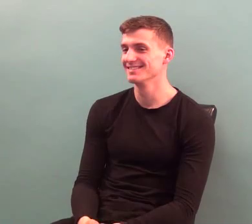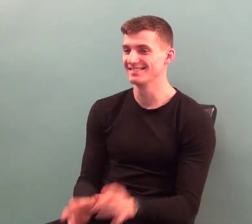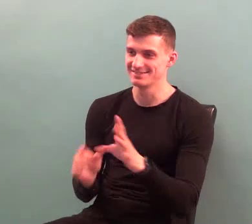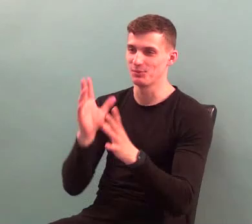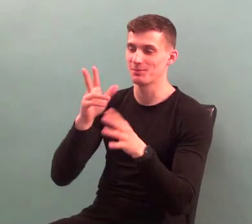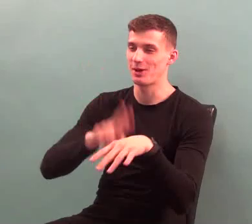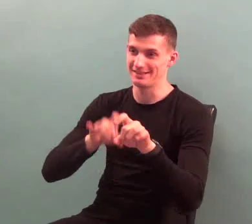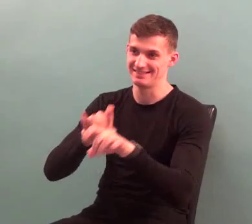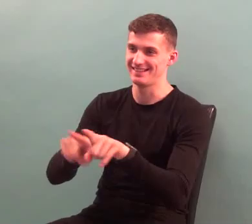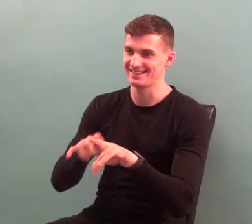Biegnie, a policjant też biegnie za nim.